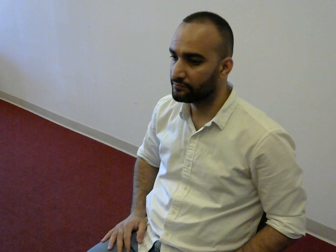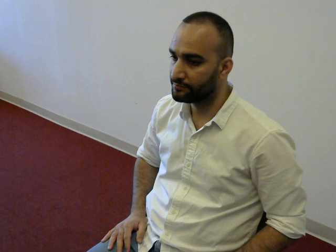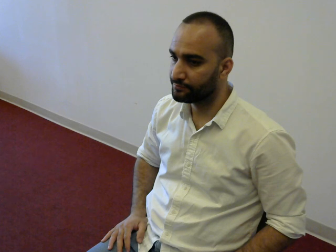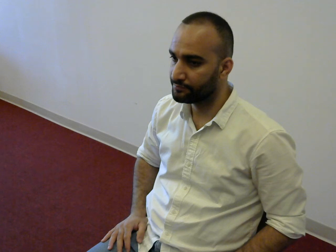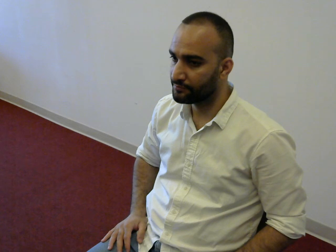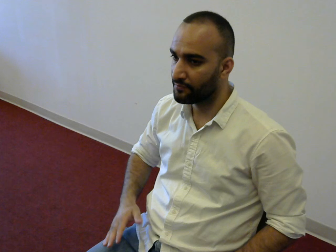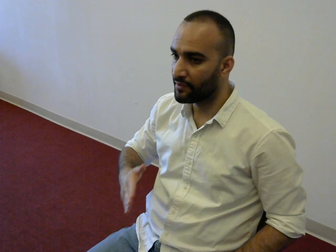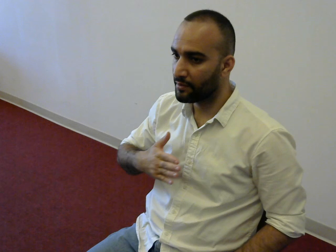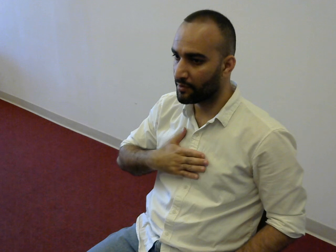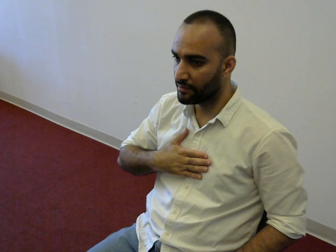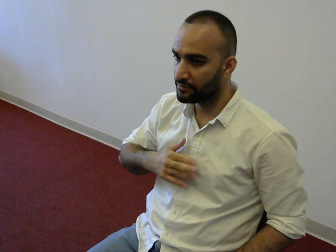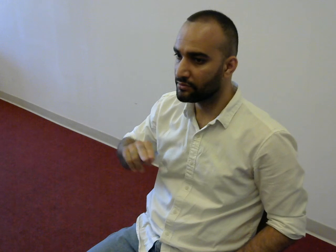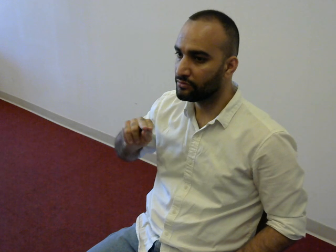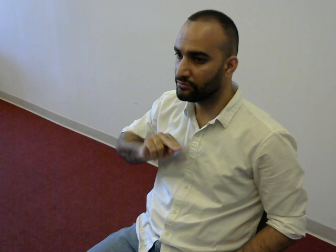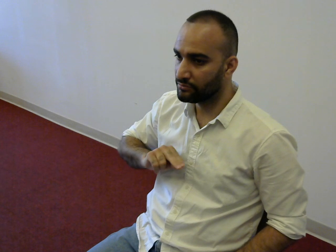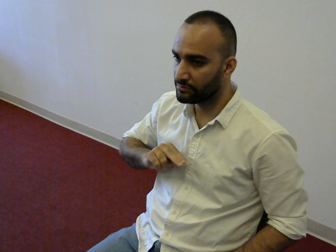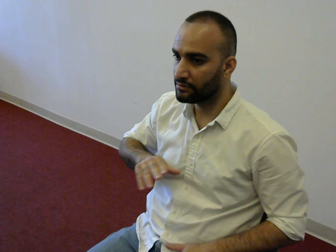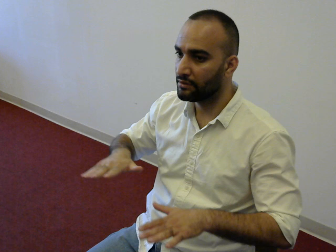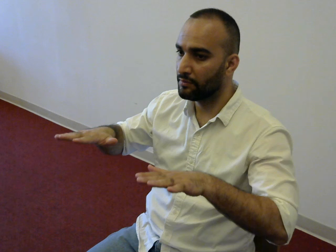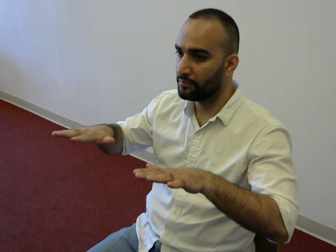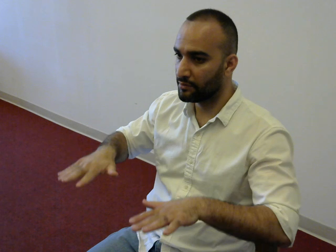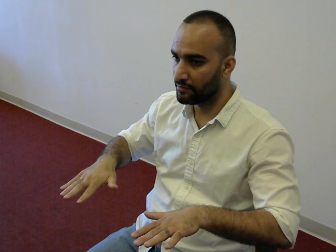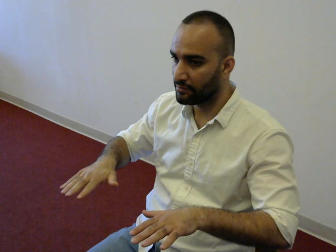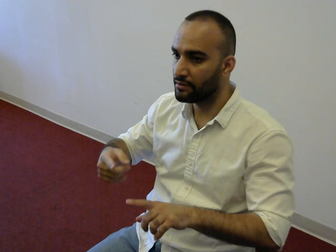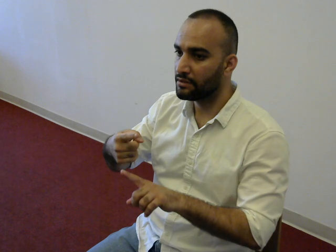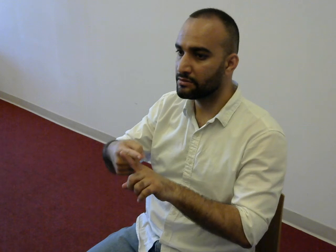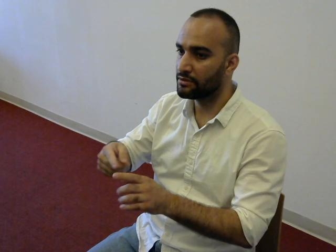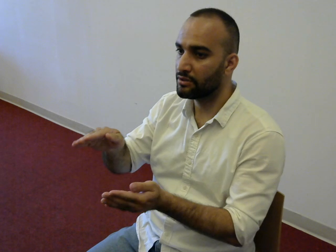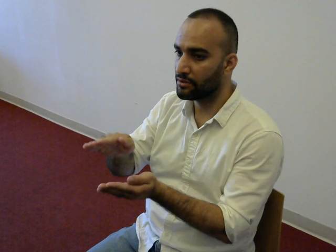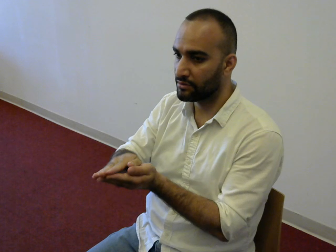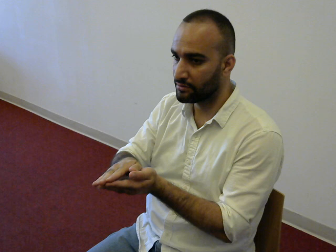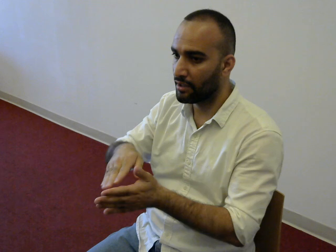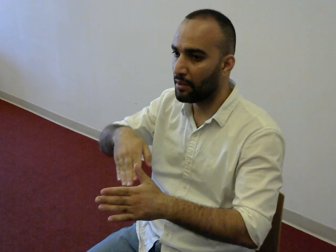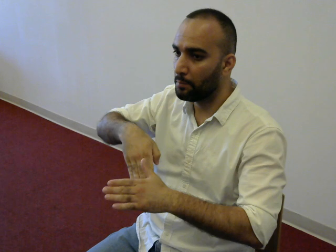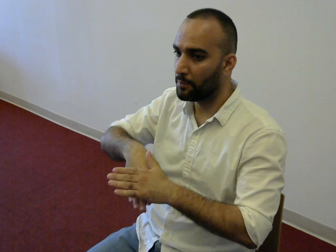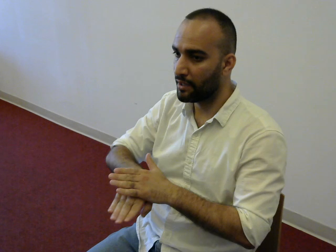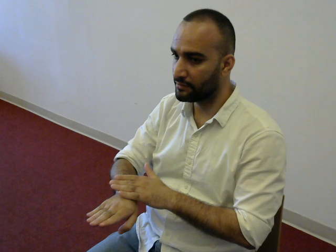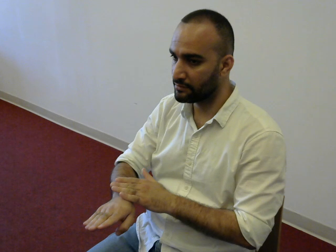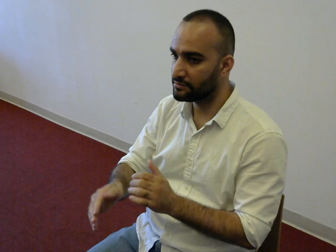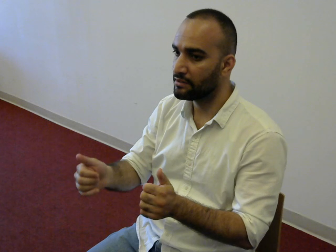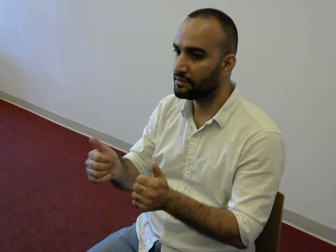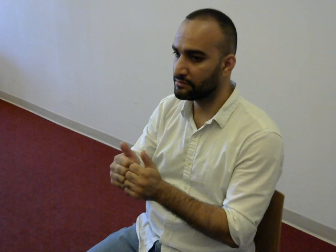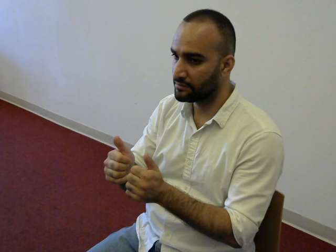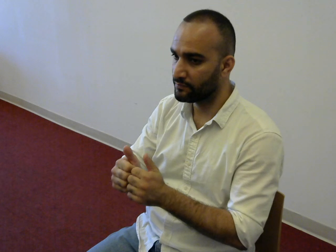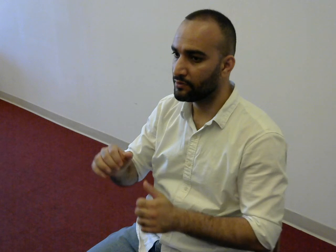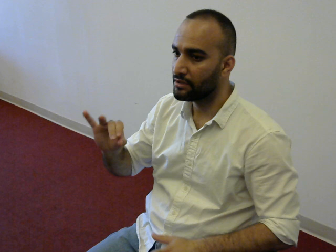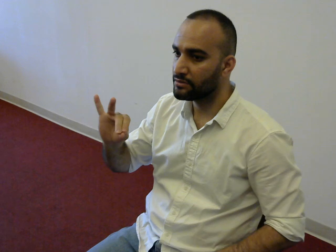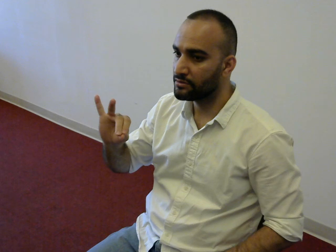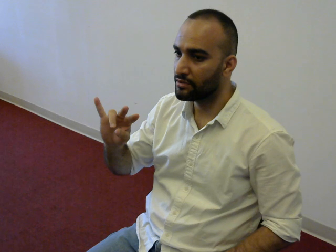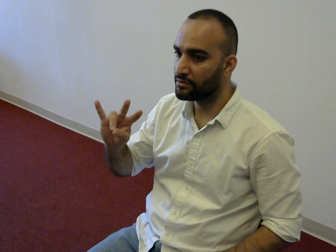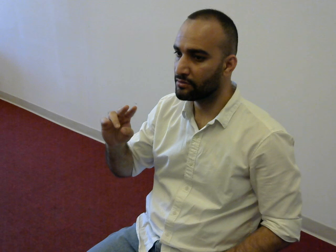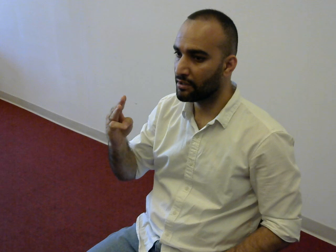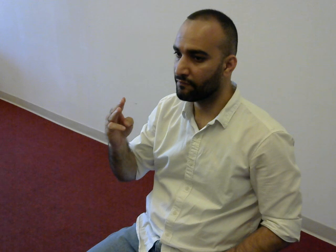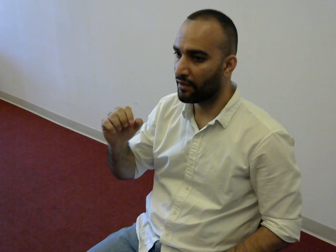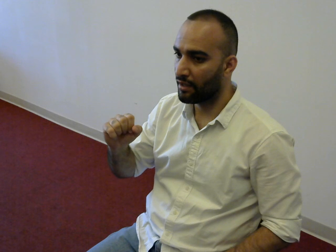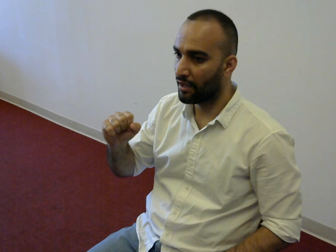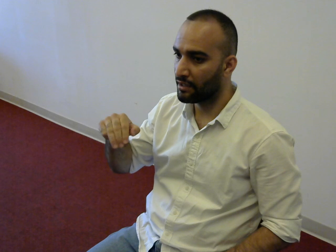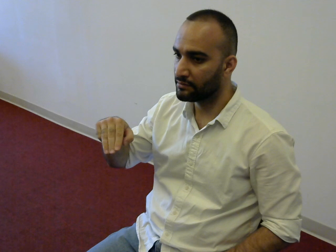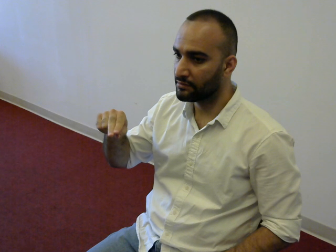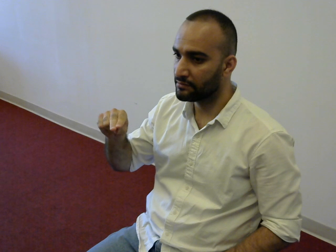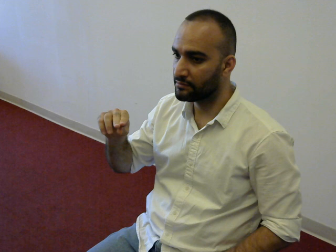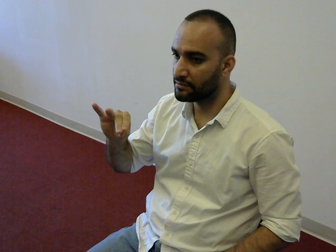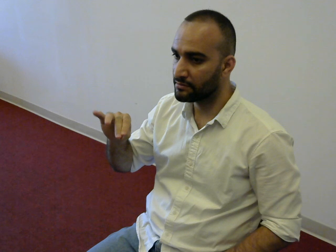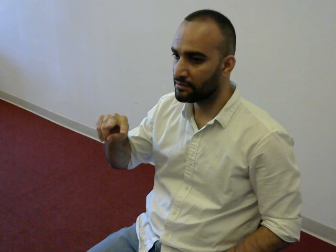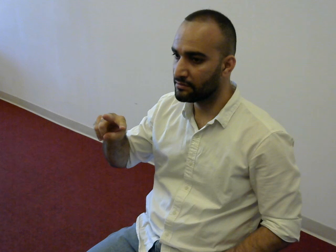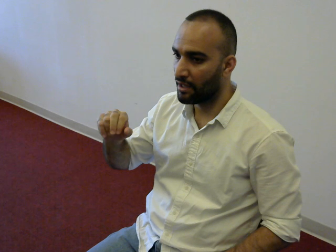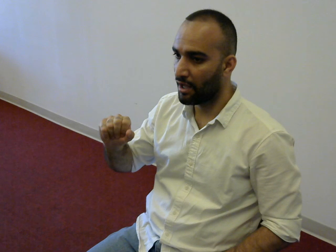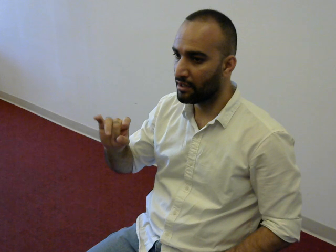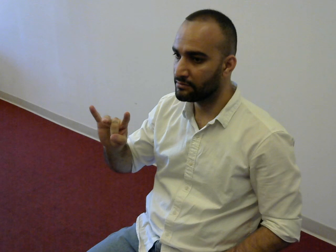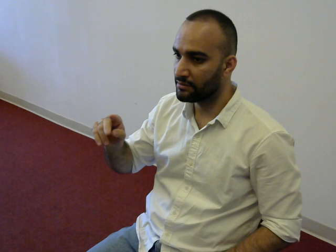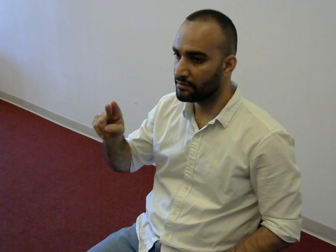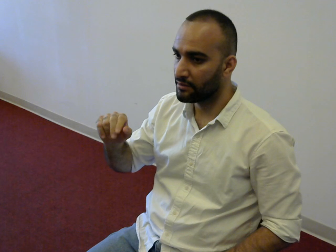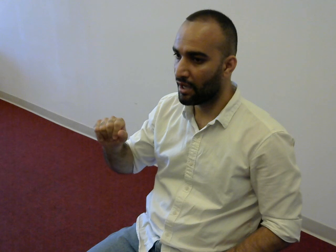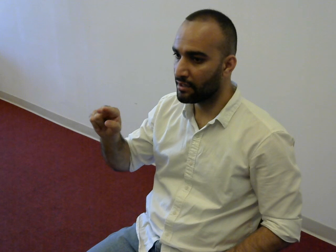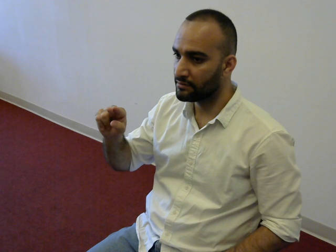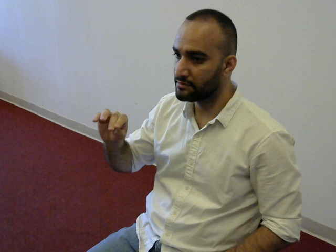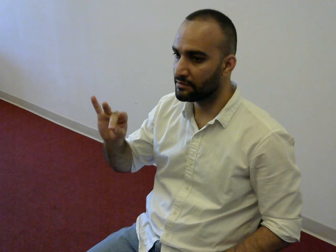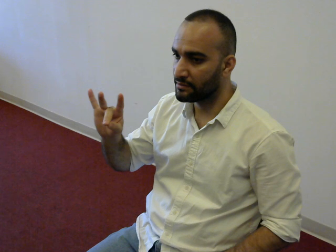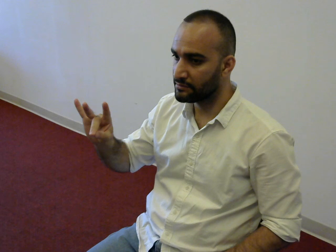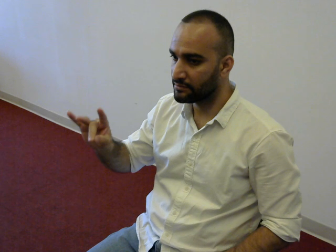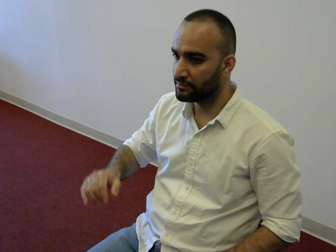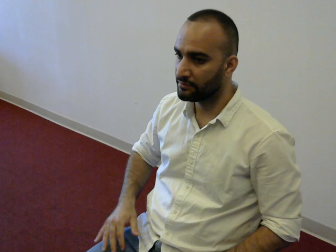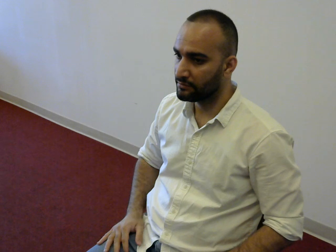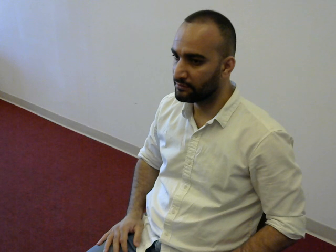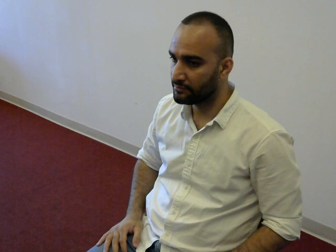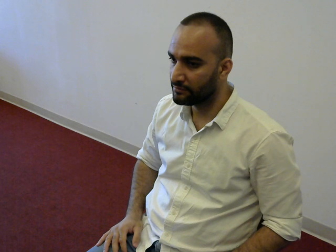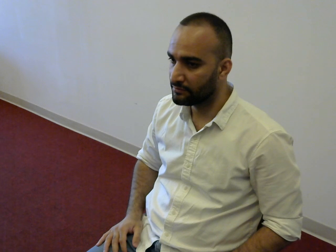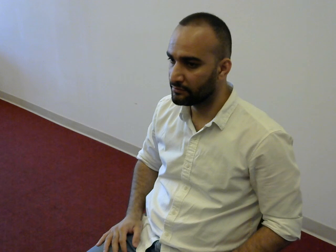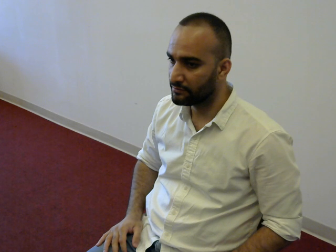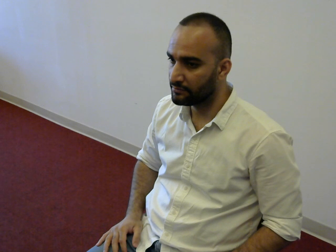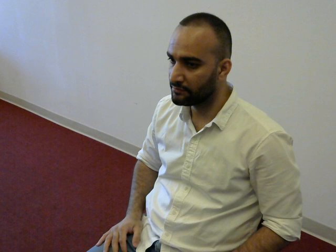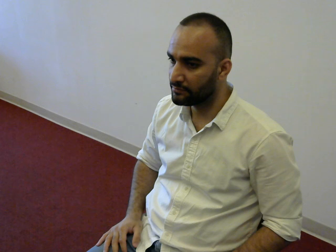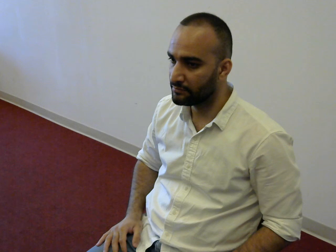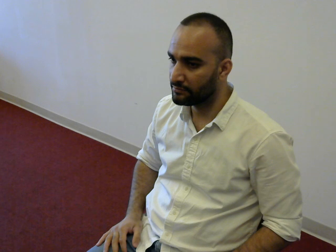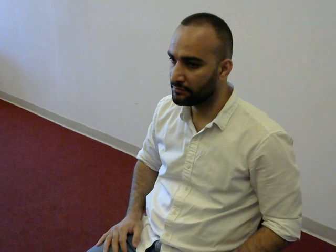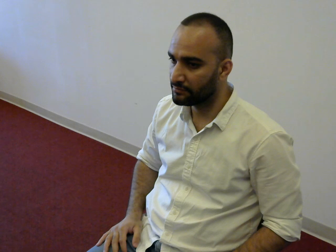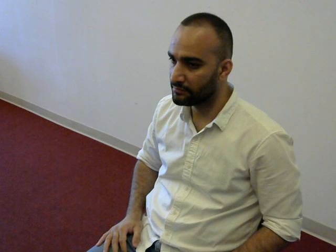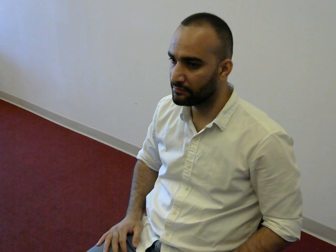Mənim iş yerim İnşaatçılar metrosunun yanındadadır